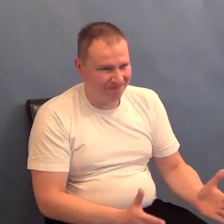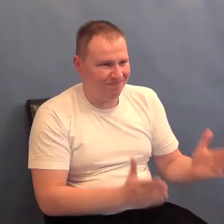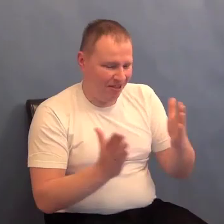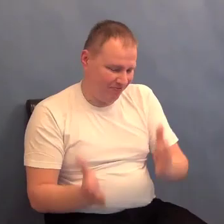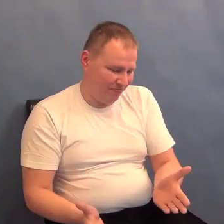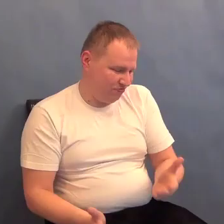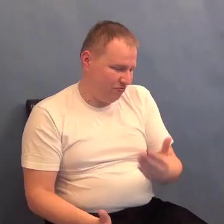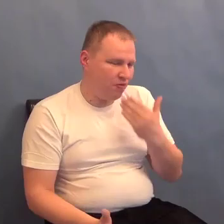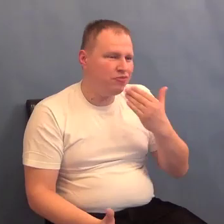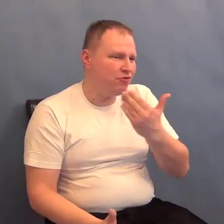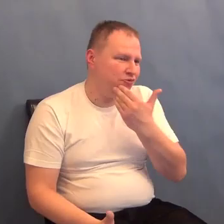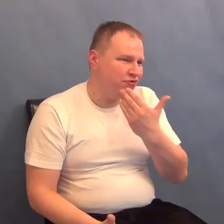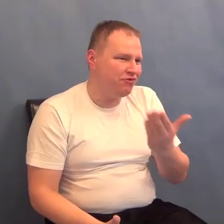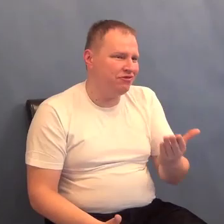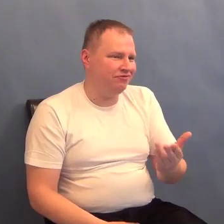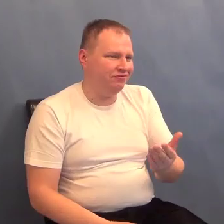Następnie do południu.